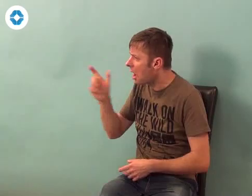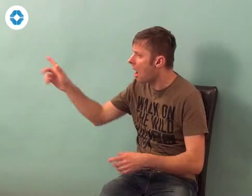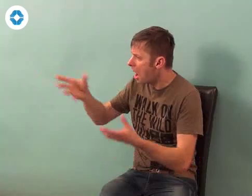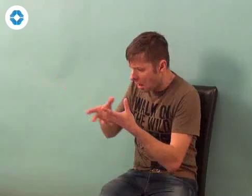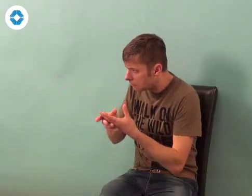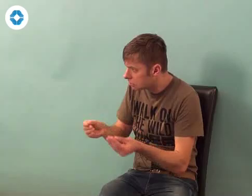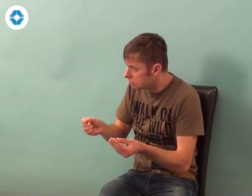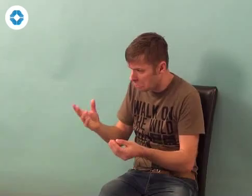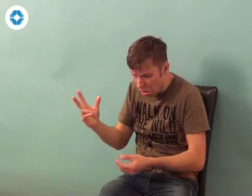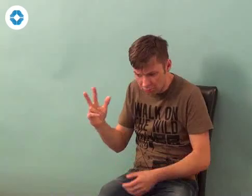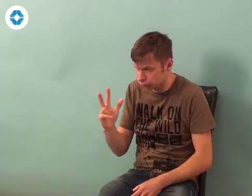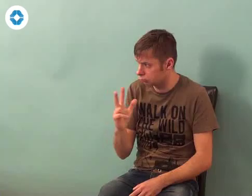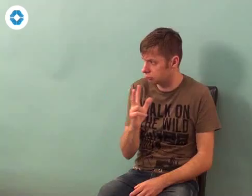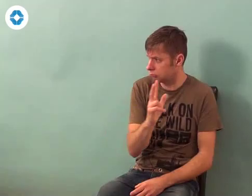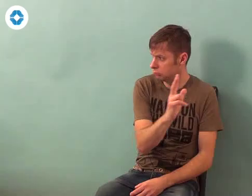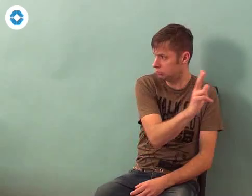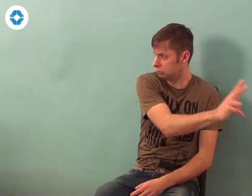Jemu znikł ten kosz, a oni sobie poszli.